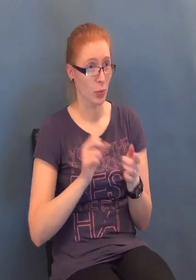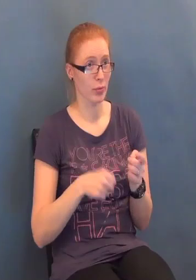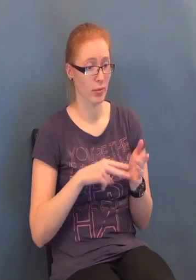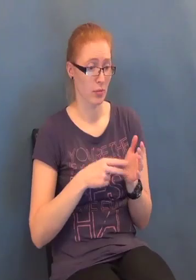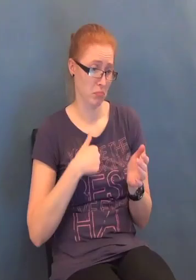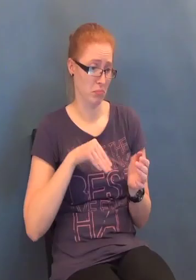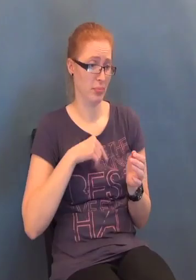Doskonale tańczysz?